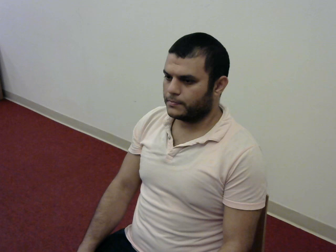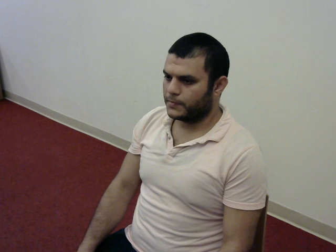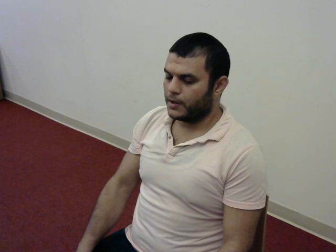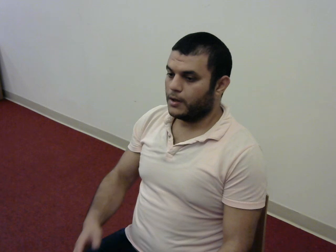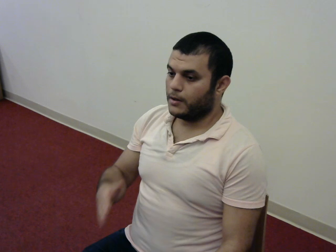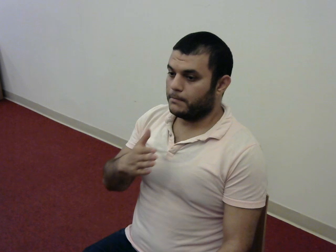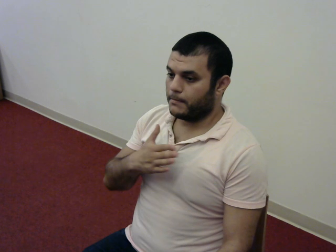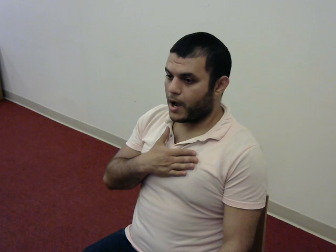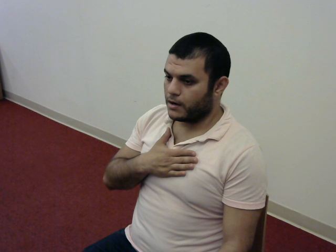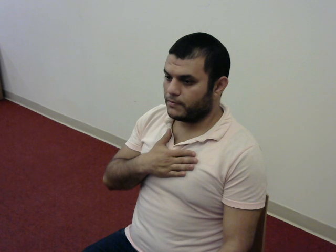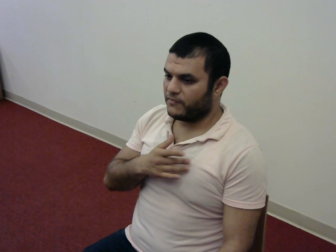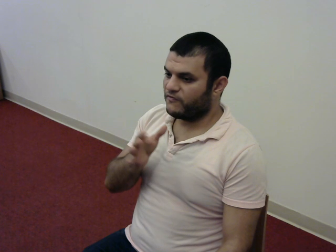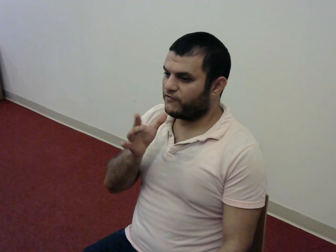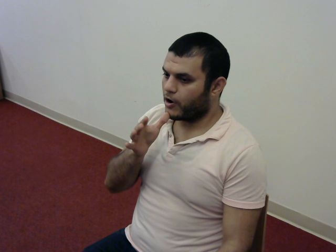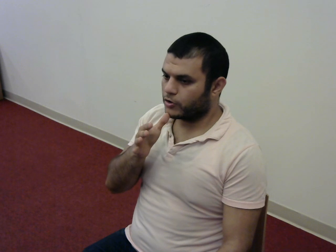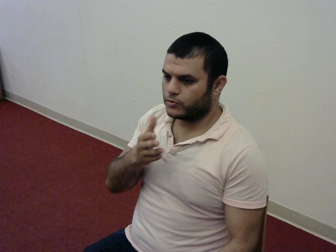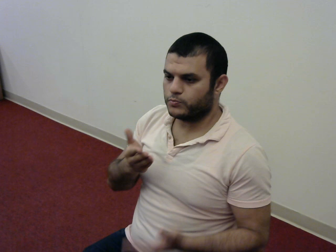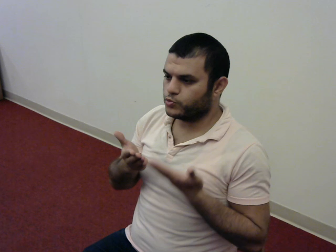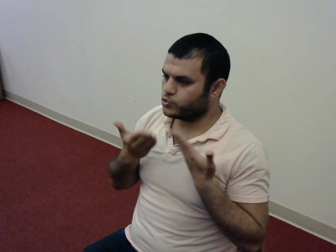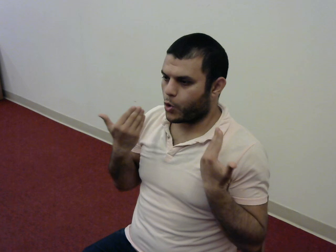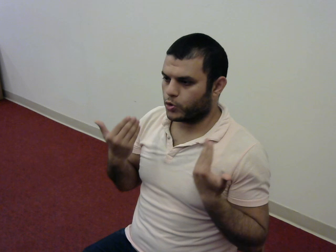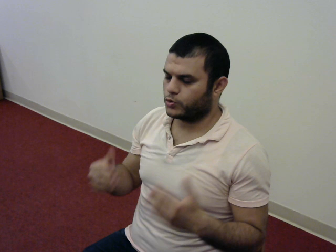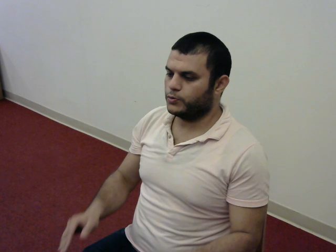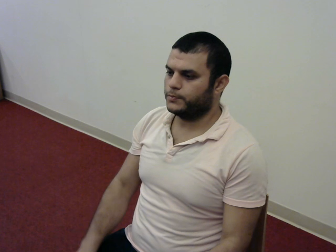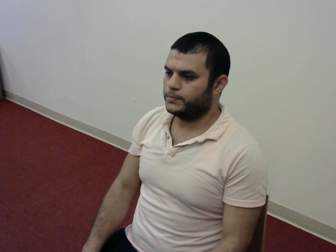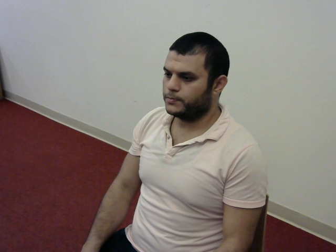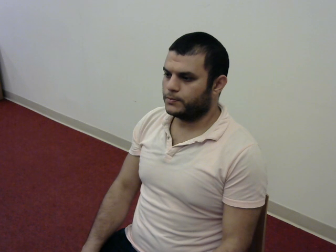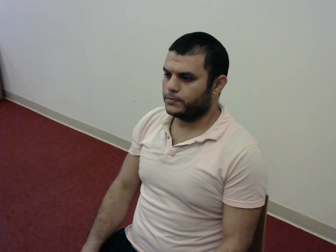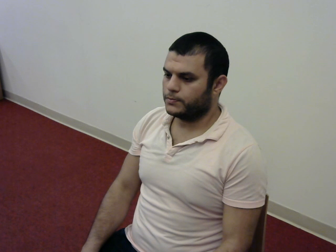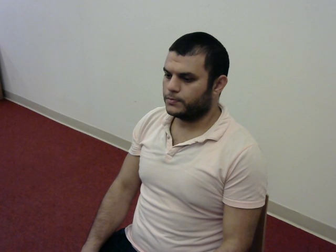Mənim vaxtım yoxdur